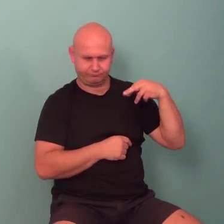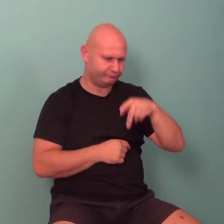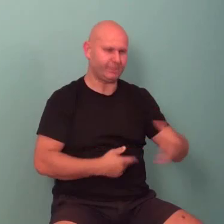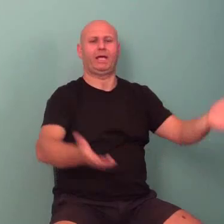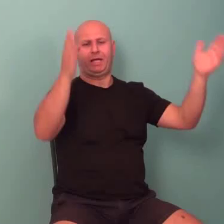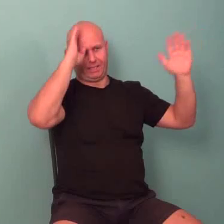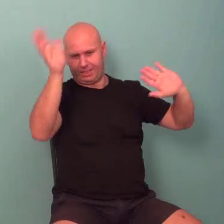Przywitał się ze wszystkimi.